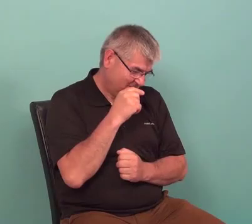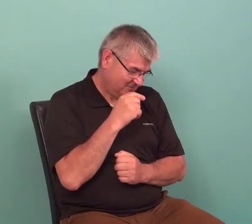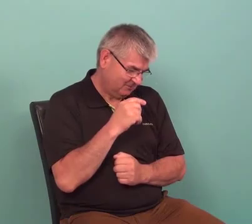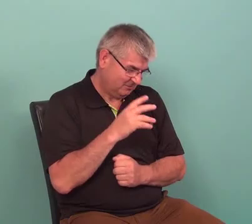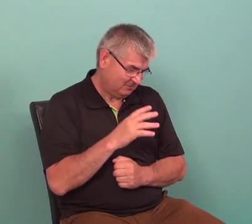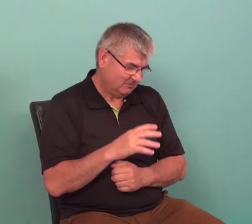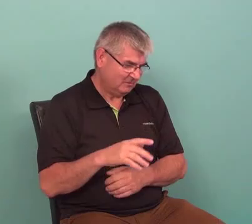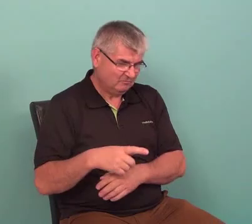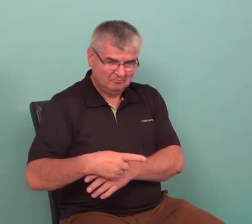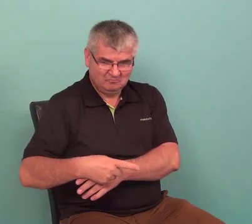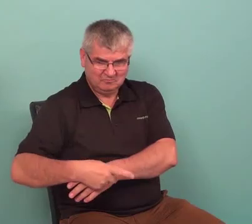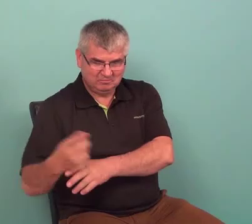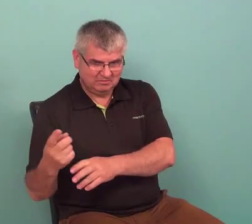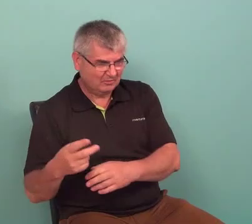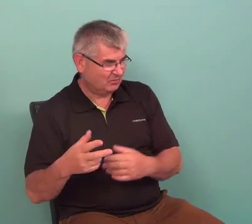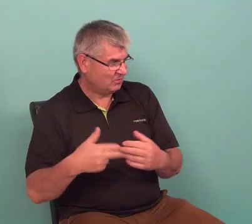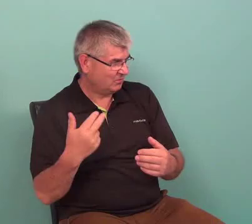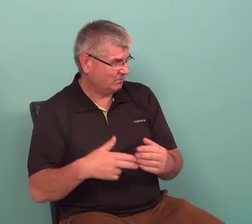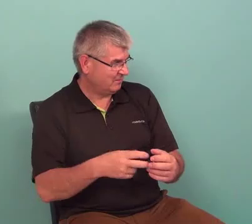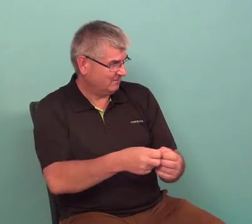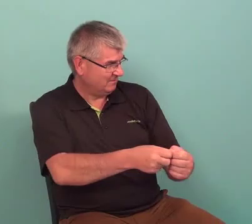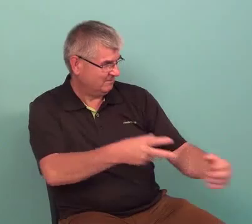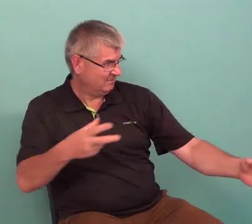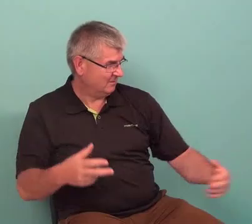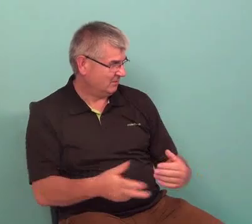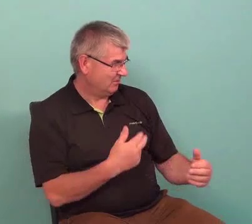Potem zegar strzela wskazówką w jego dupę.